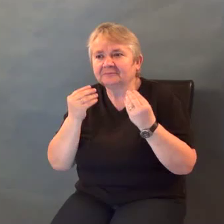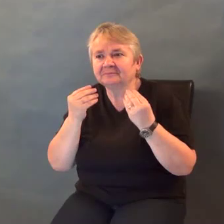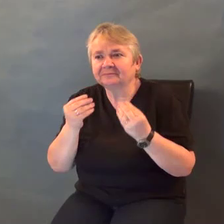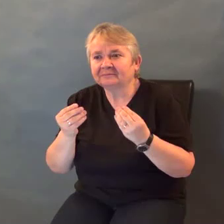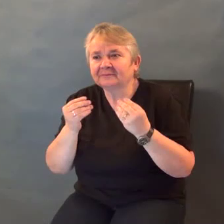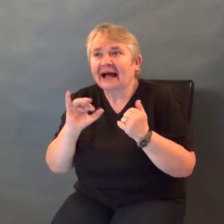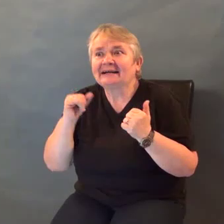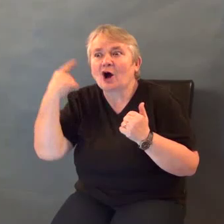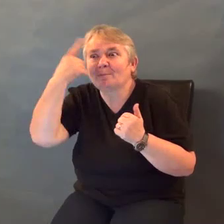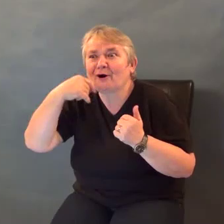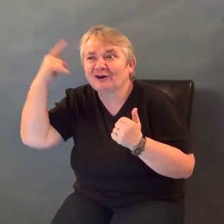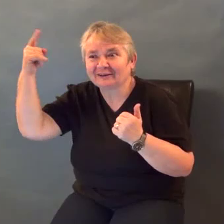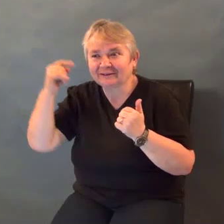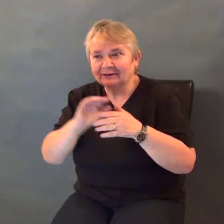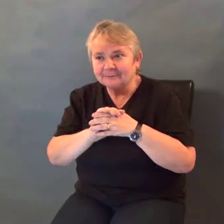Wspaniale, ciekawe, jaka będzie pogoda.